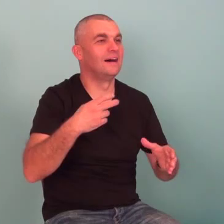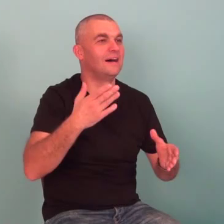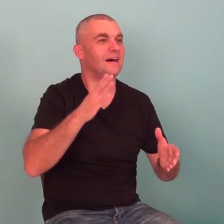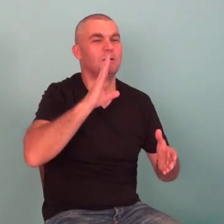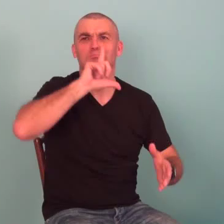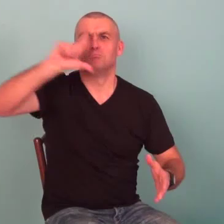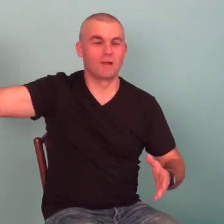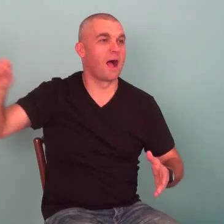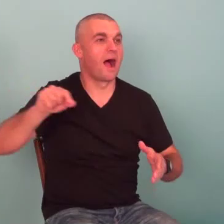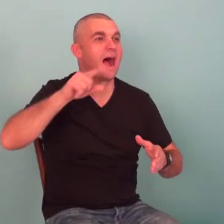Odszedł.